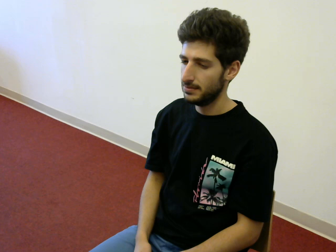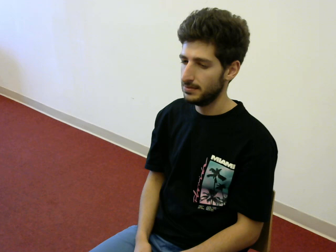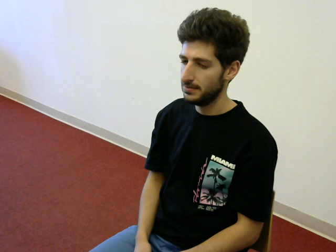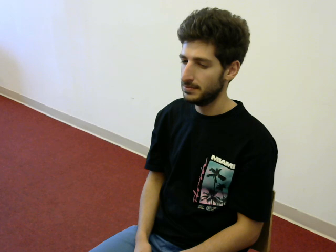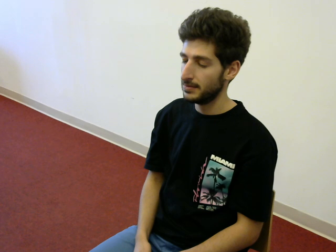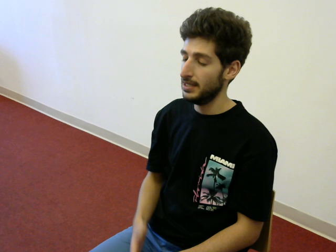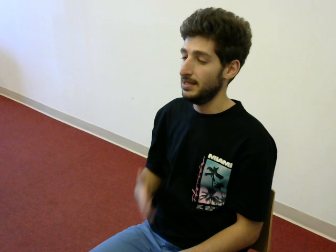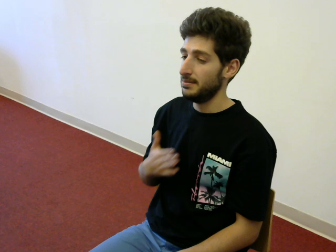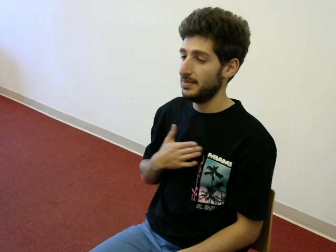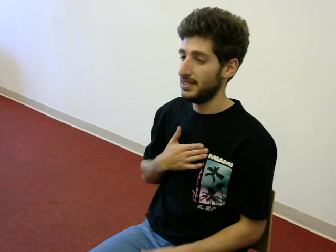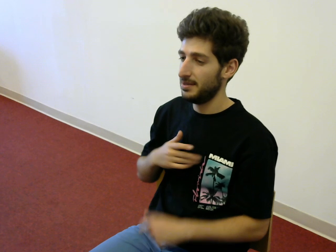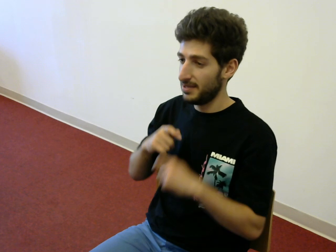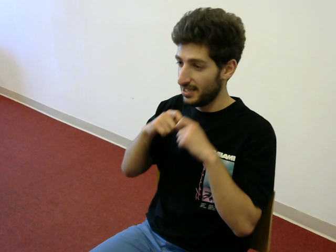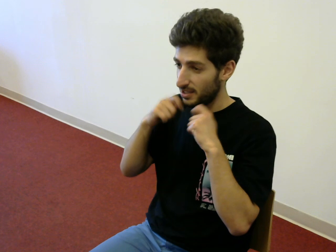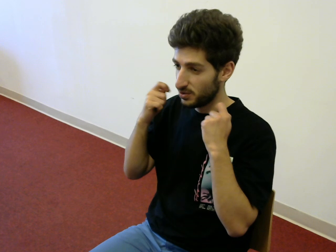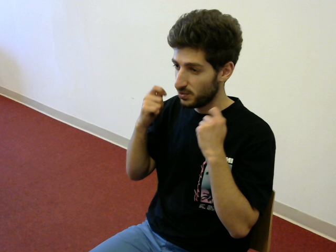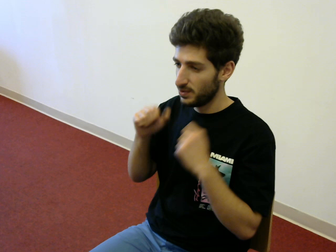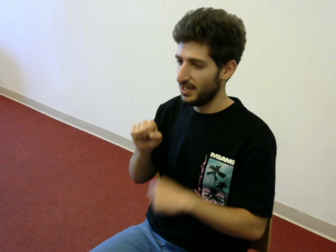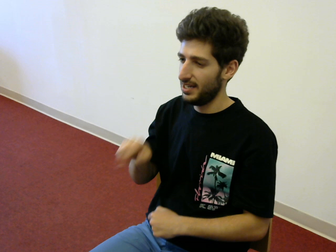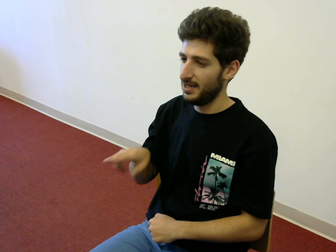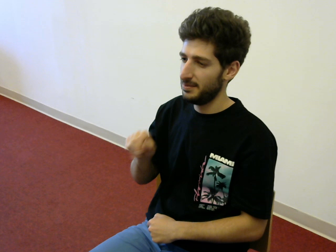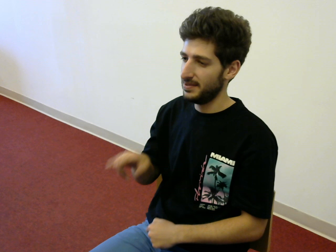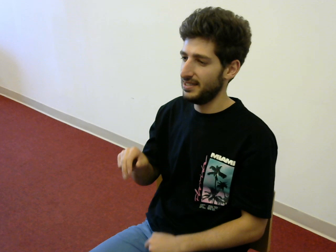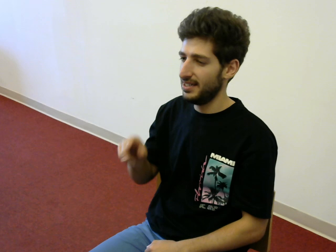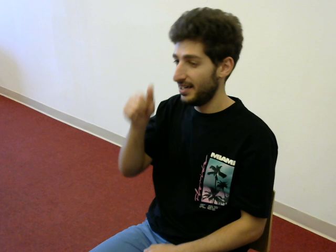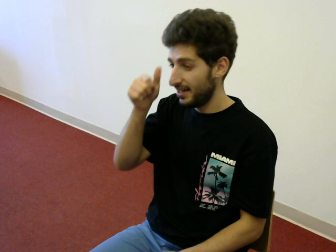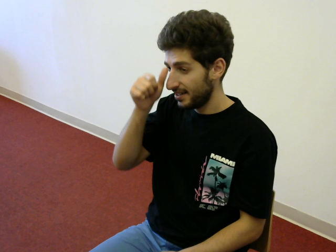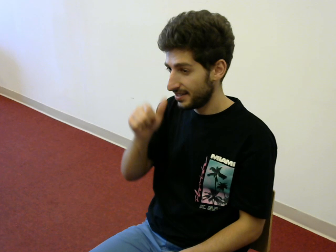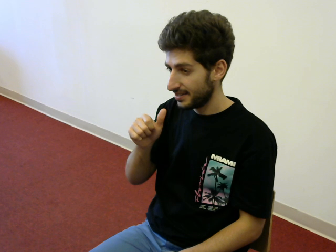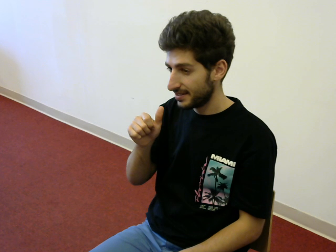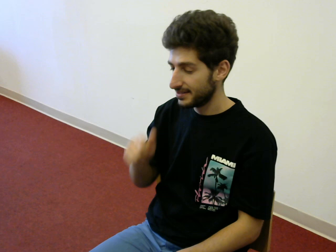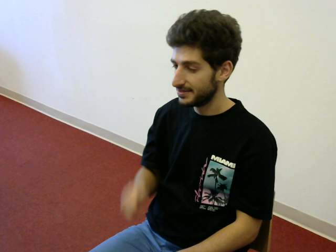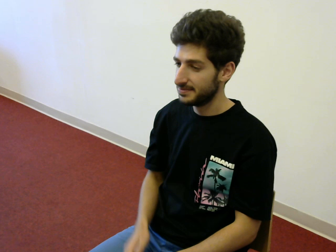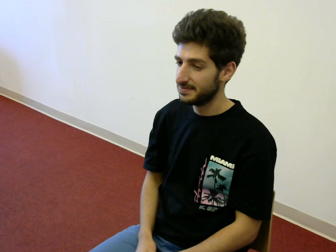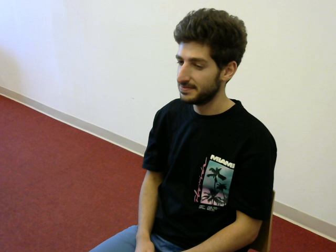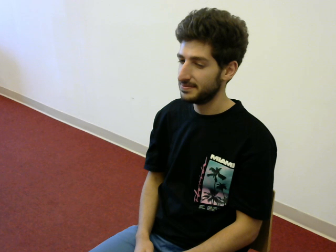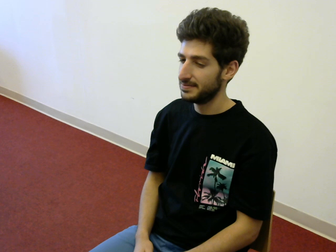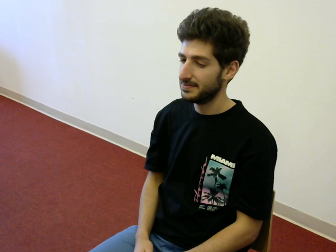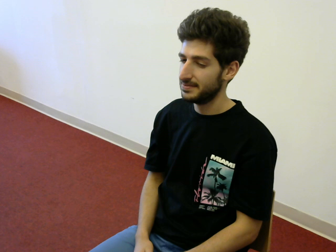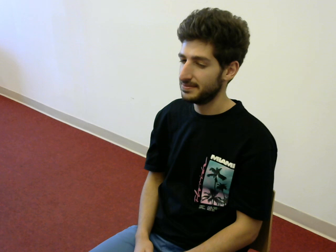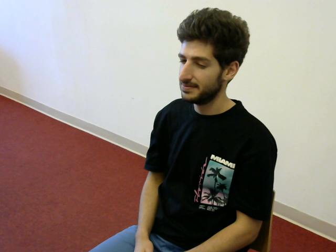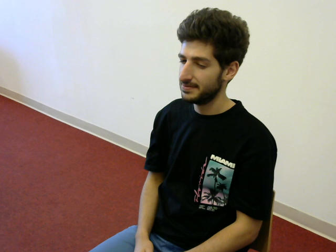Mənim ad günüm aprel ayındadır